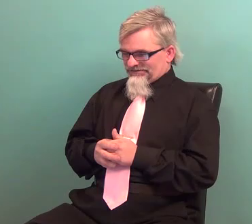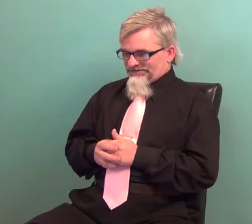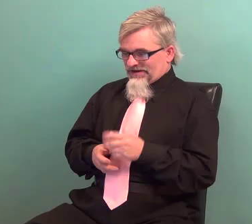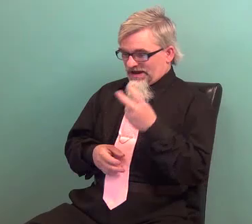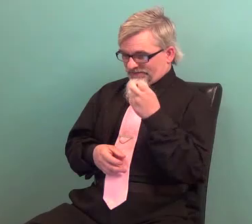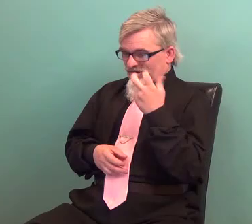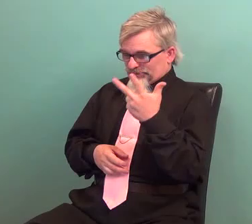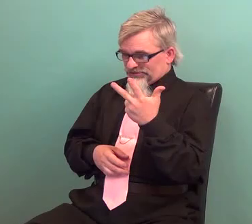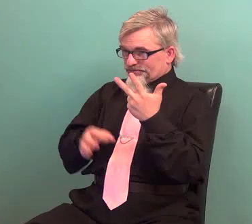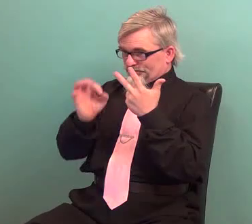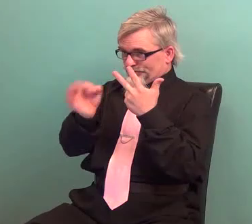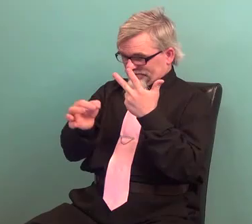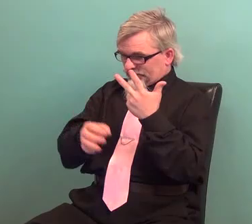Dwudziestego trzeciego, dobrze.